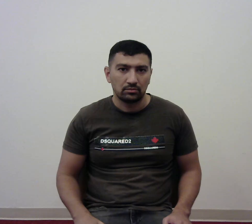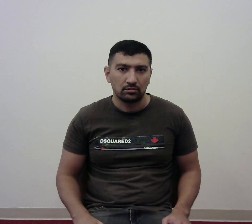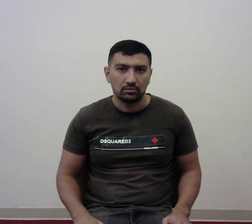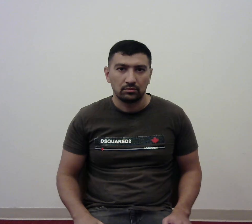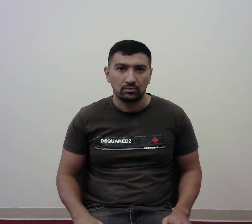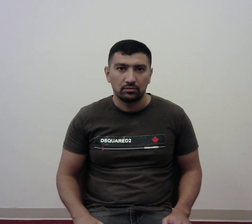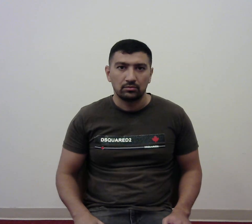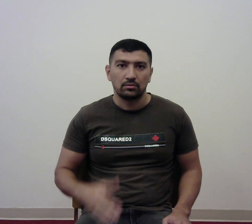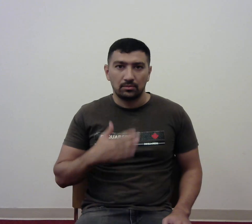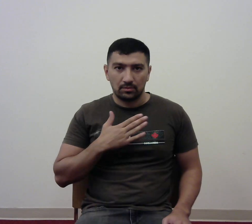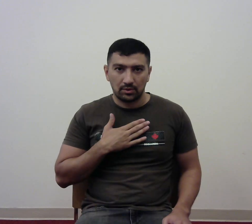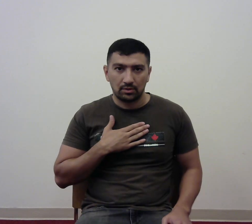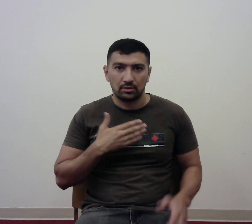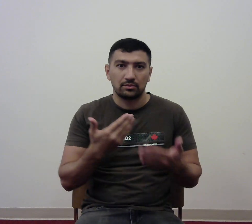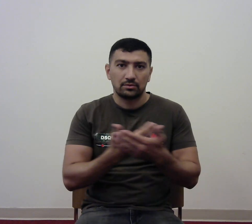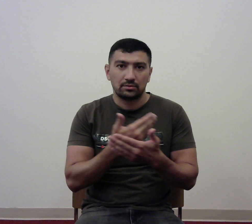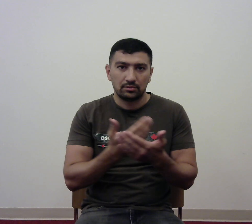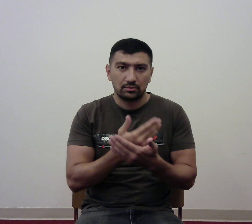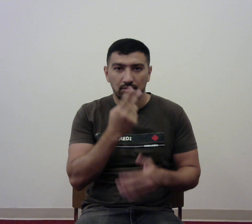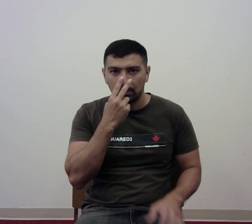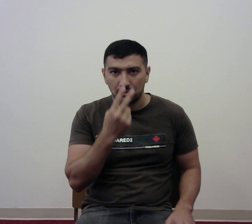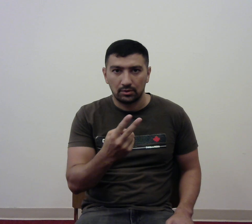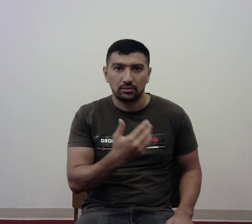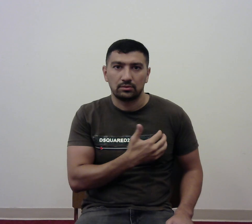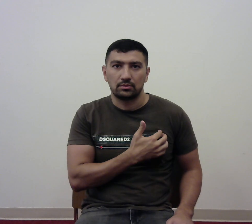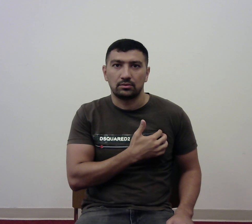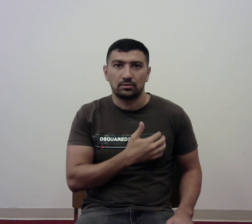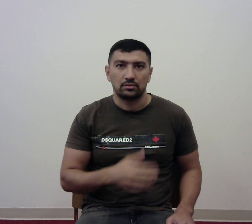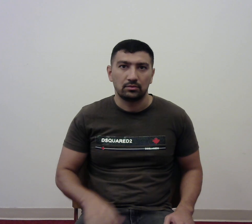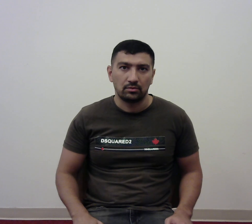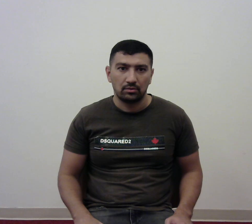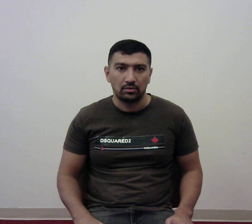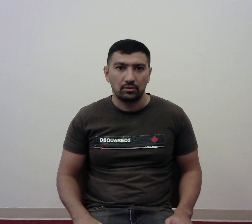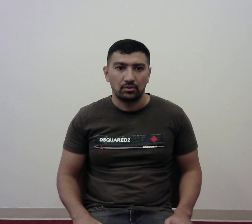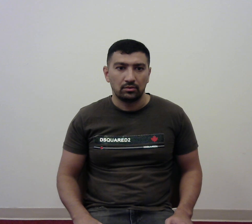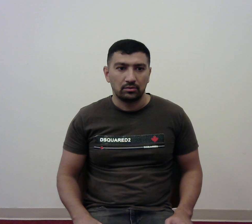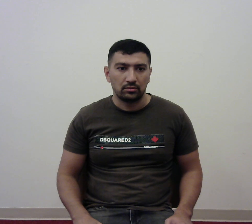Mən xəbərlərə baxmaq istəyirəm